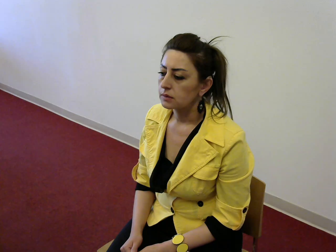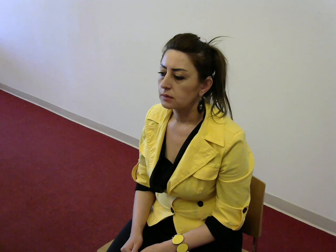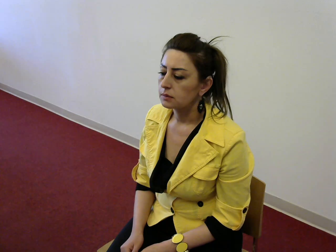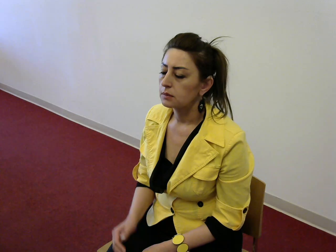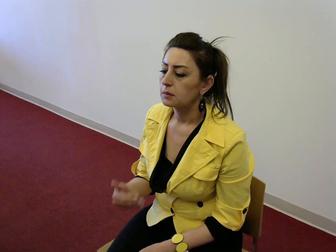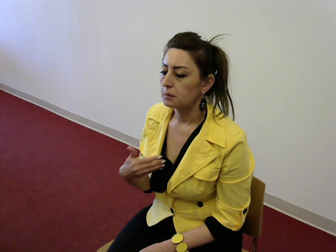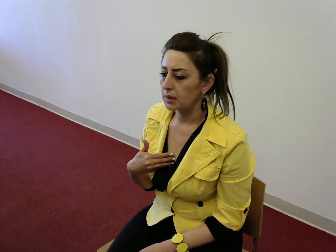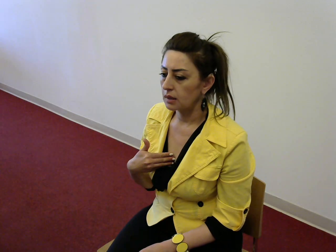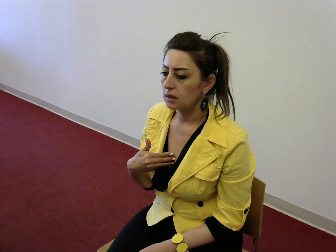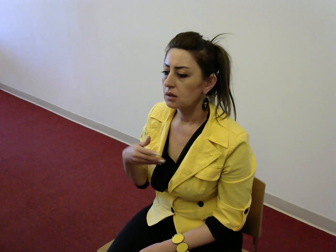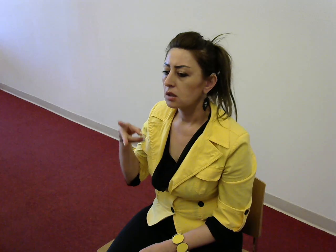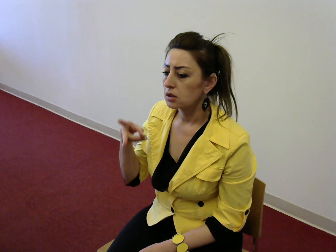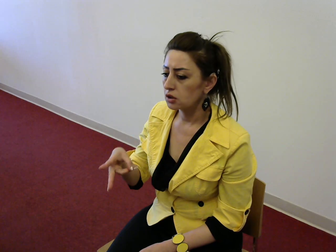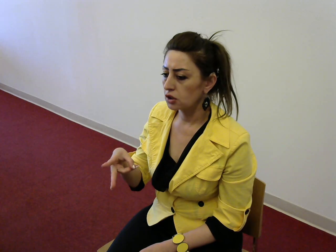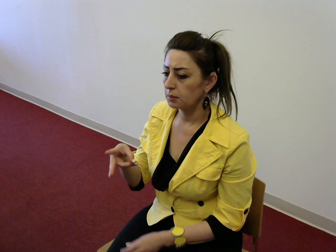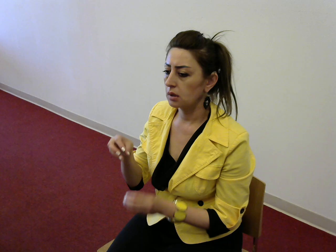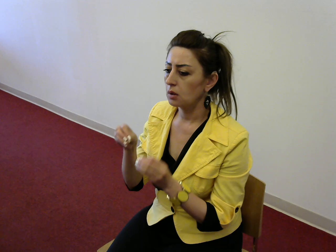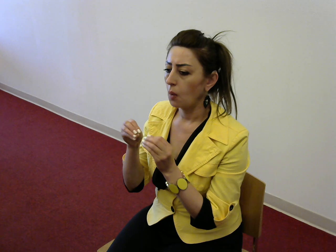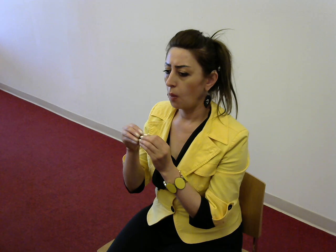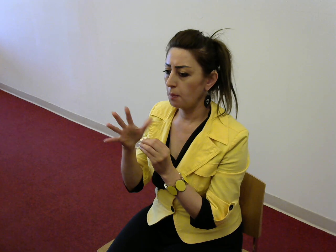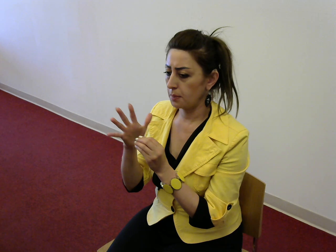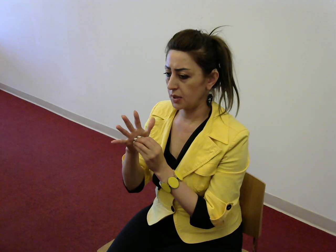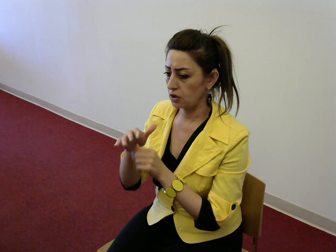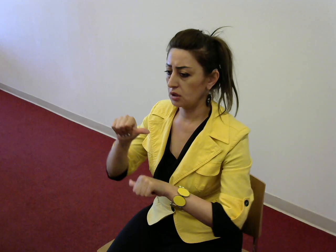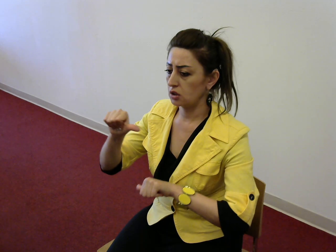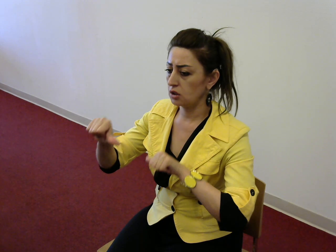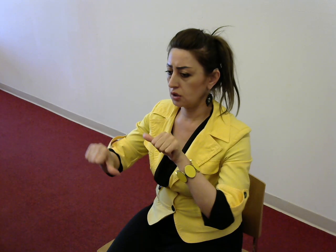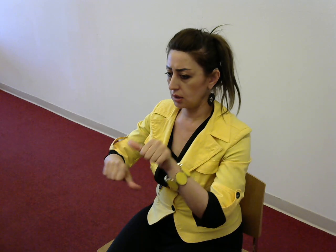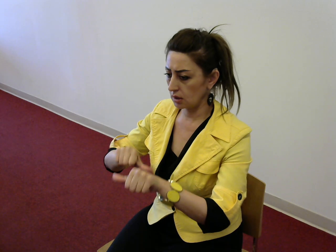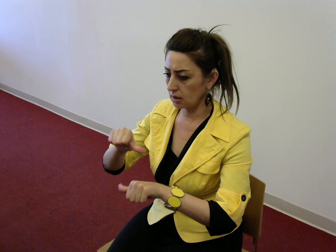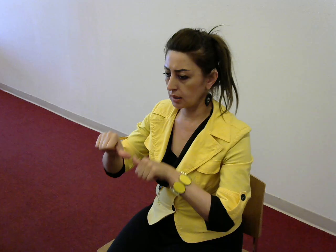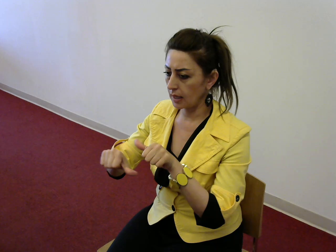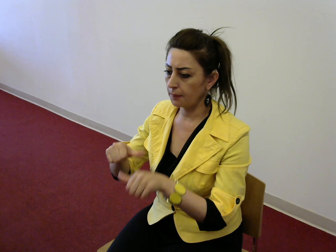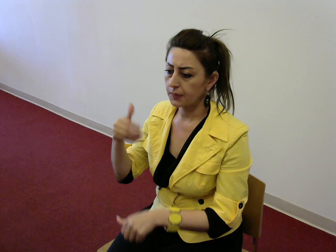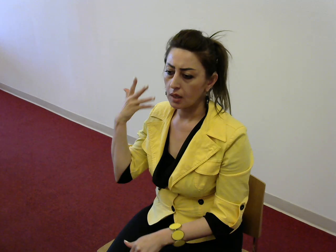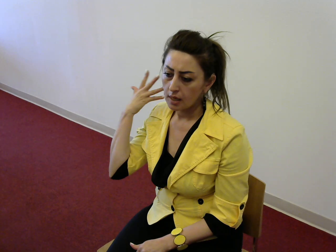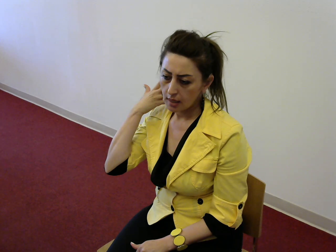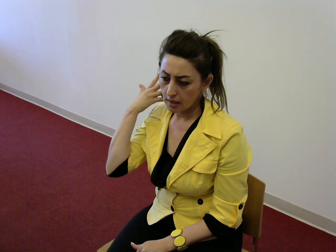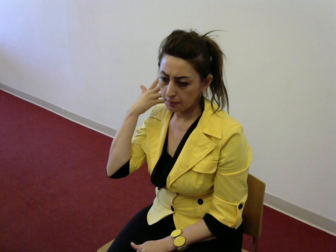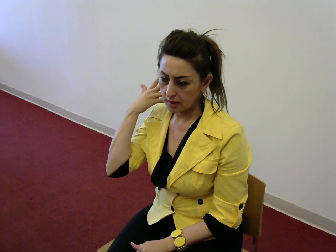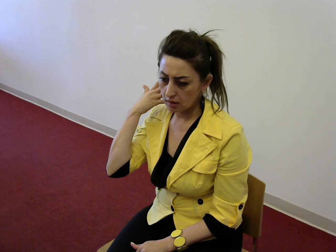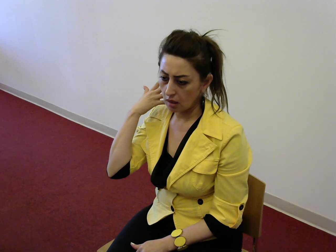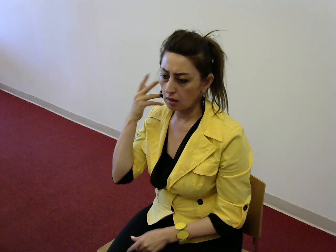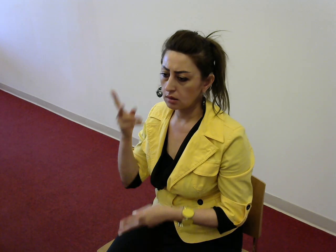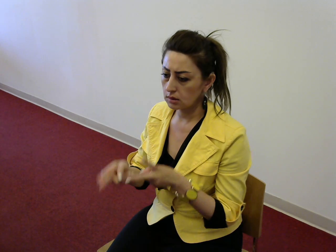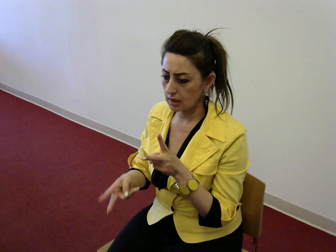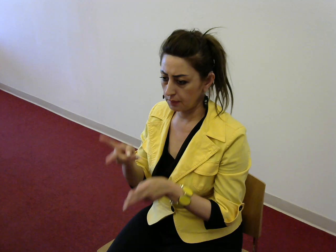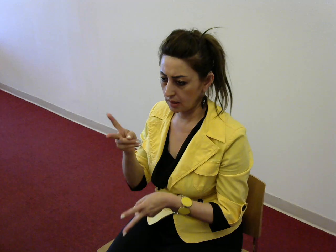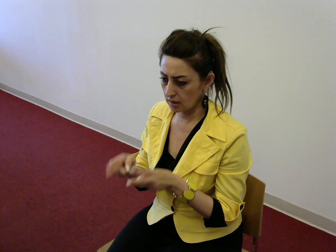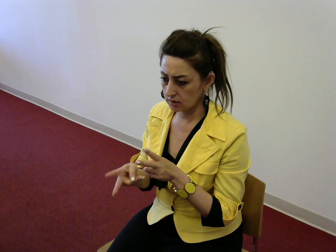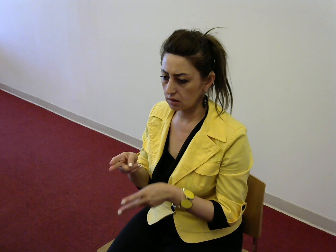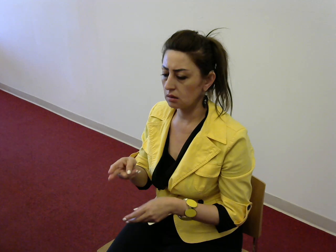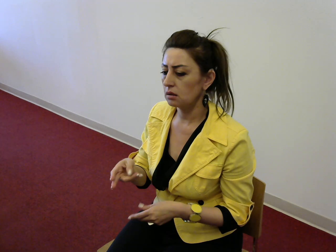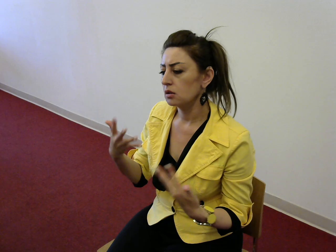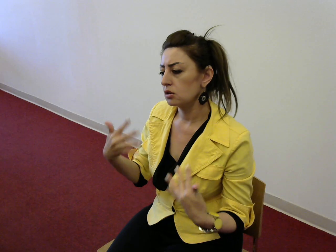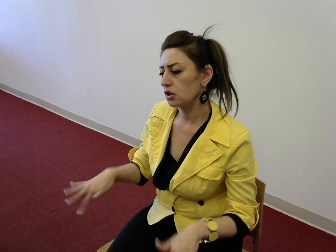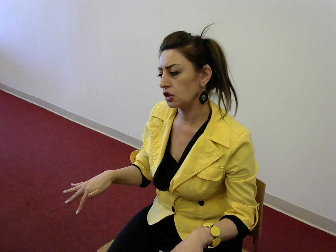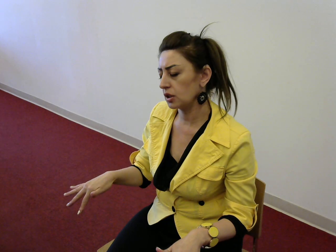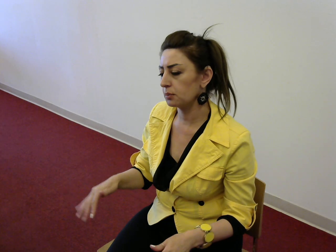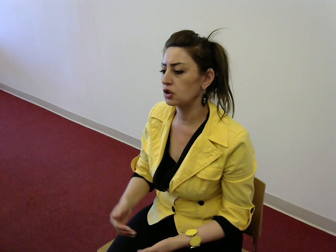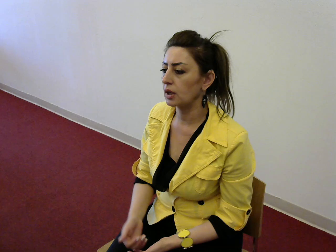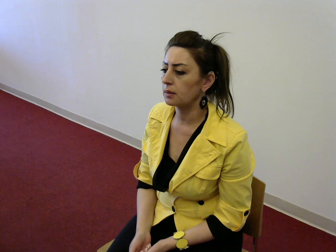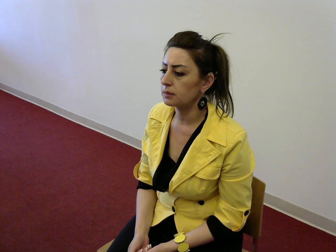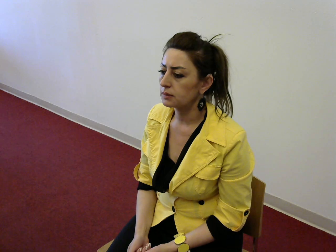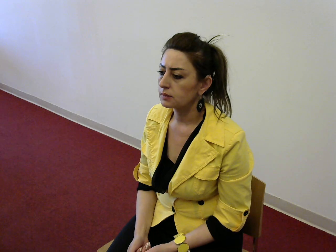Mən 2015-ci ildə koxlear implant əməliyyatı keçirmişəm